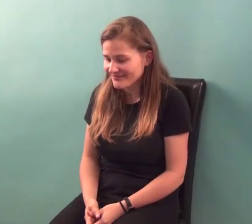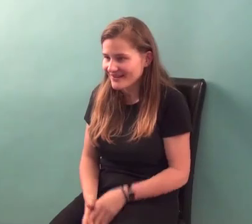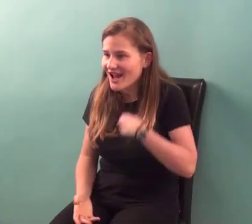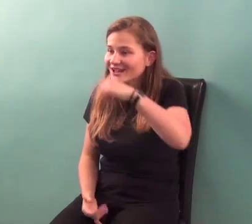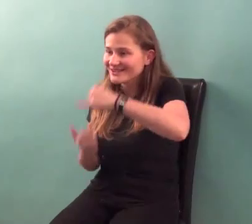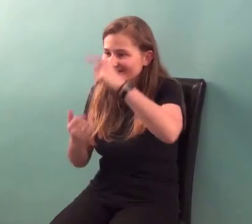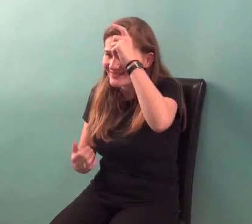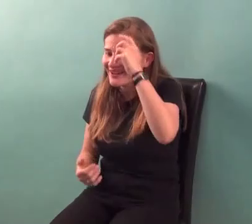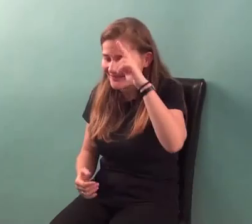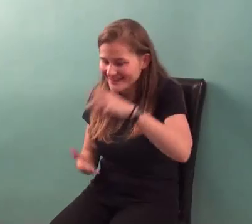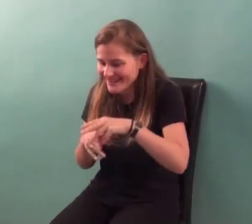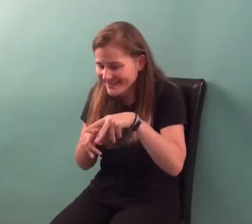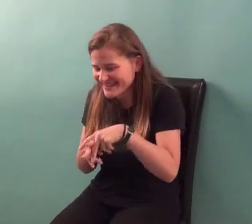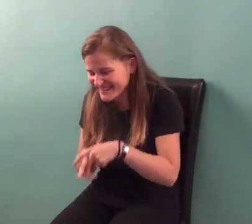Jeśli to człowiek to rozumiem, ale koń?